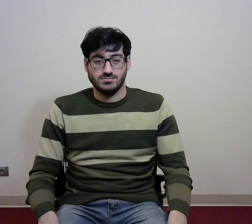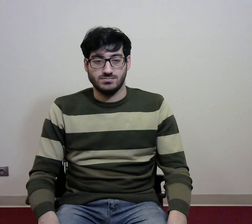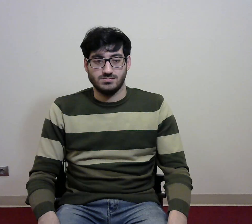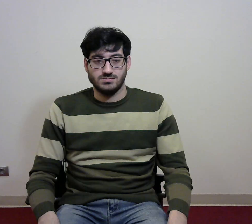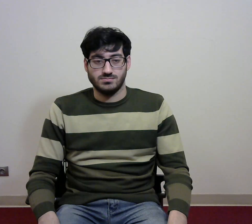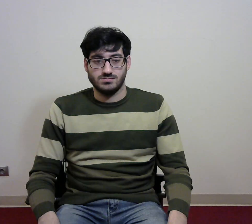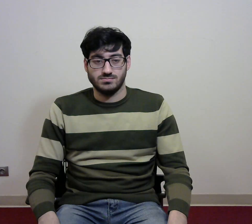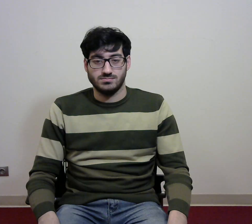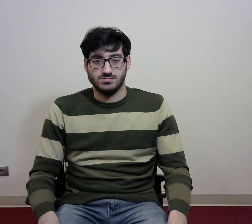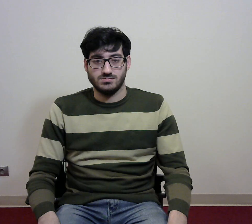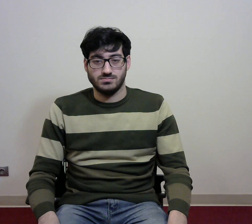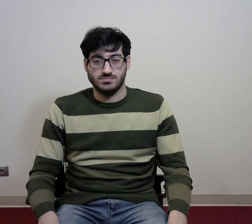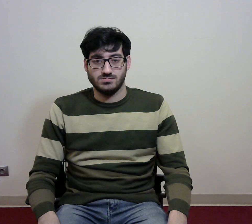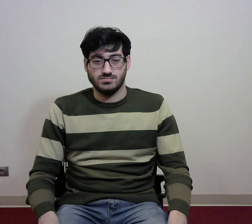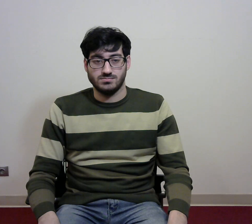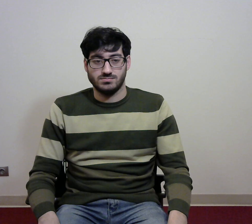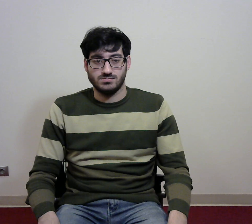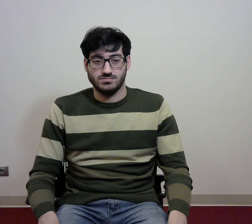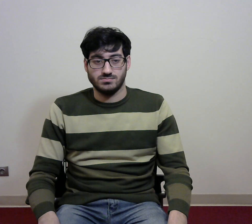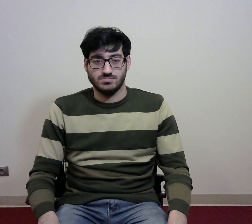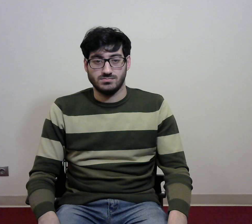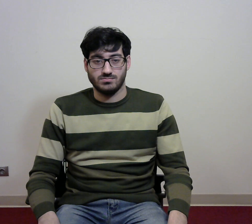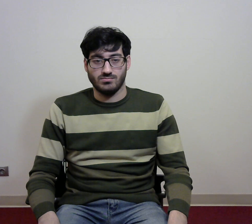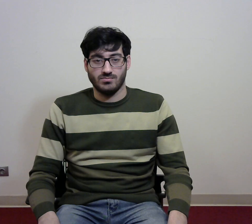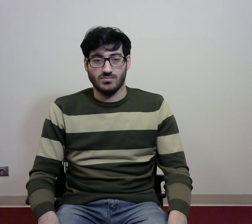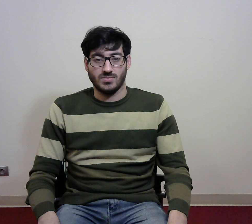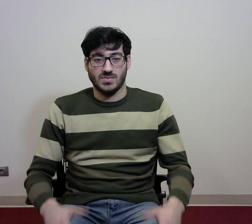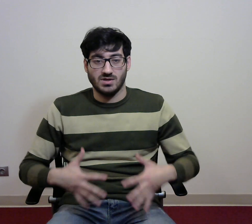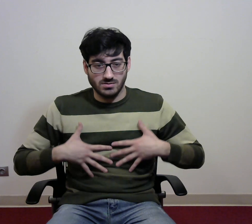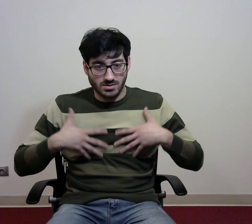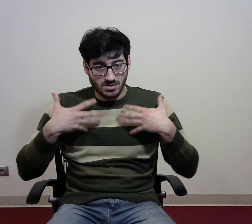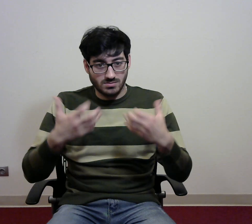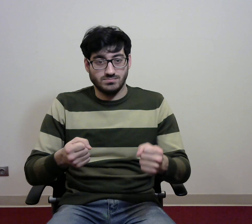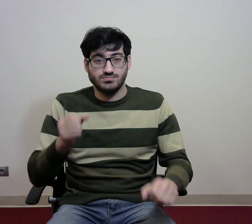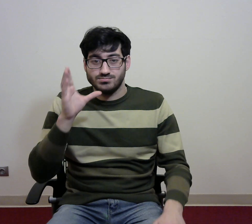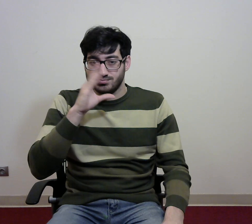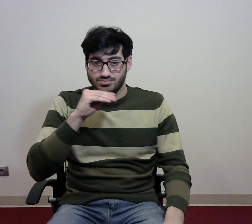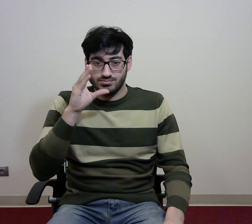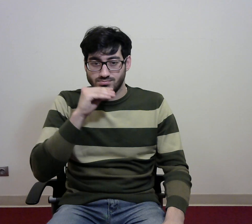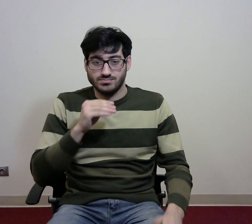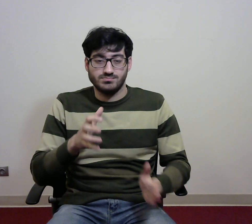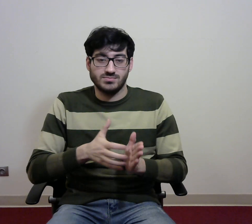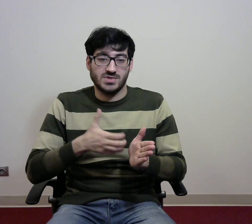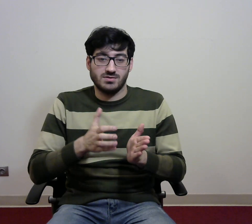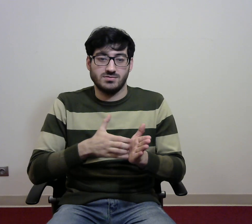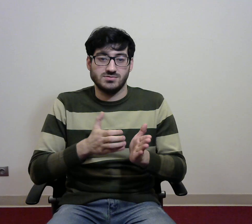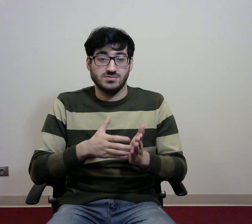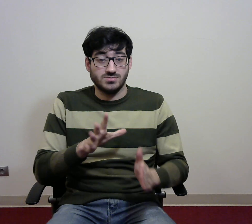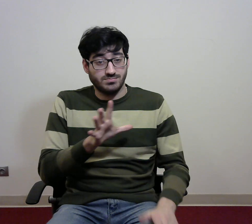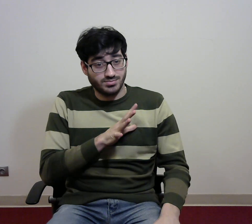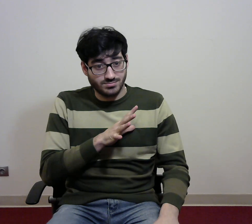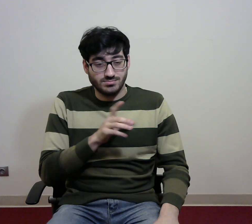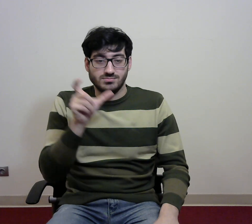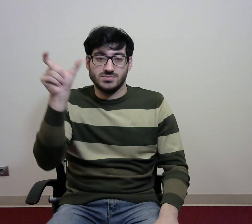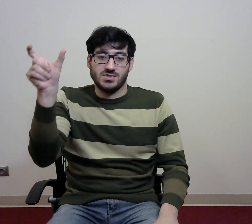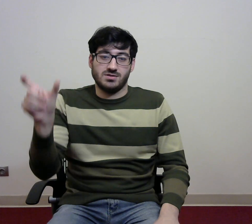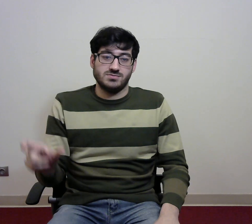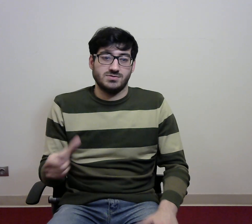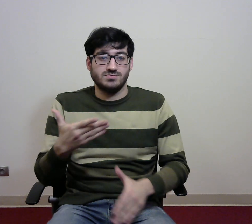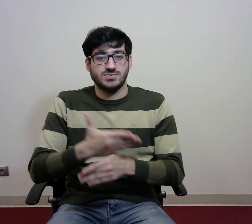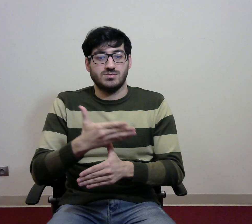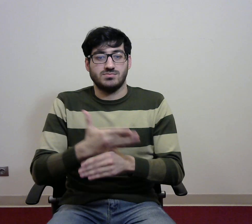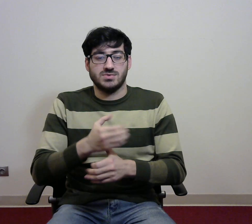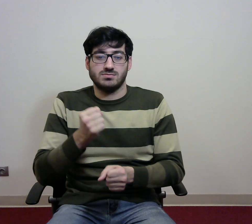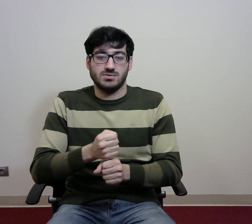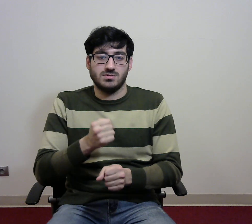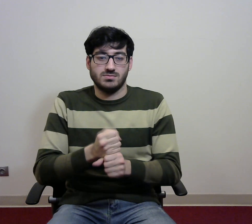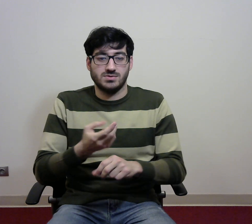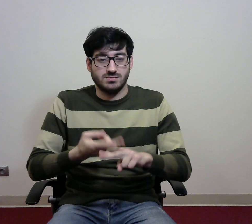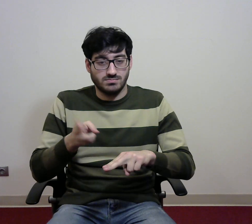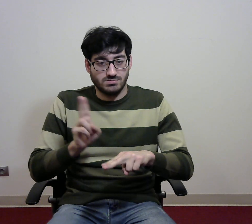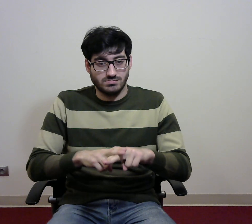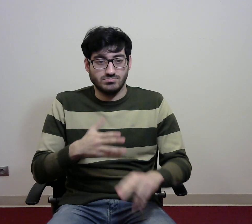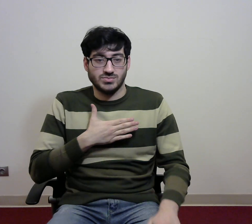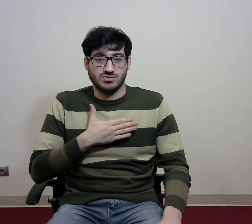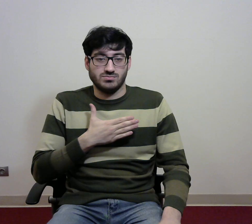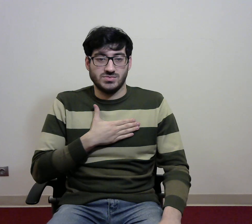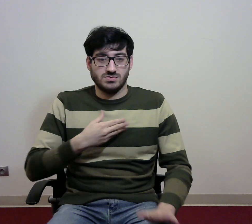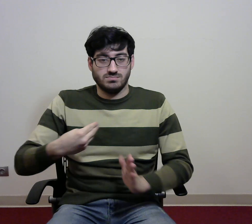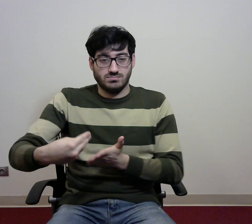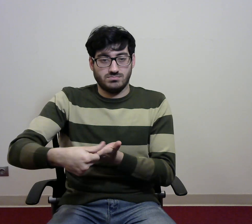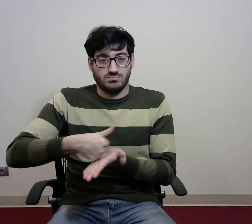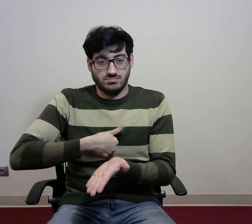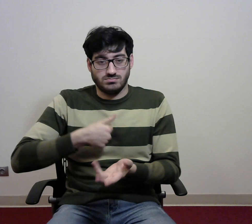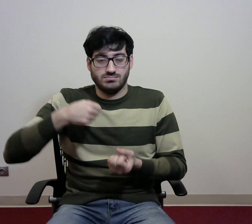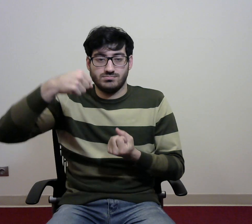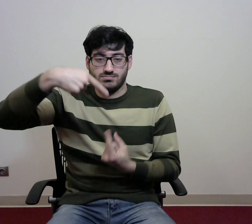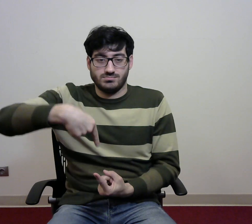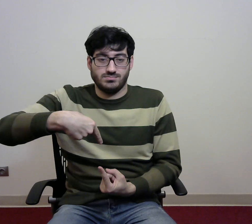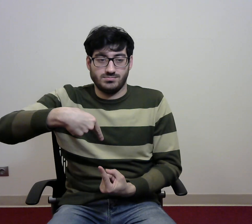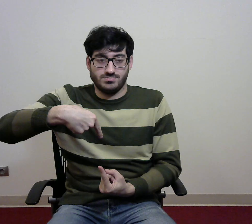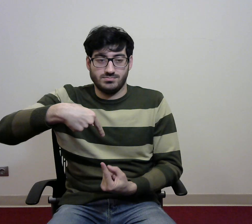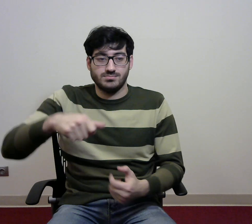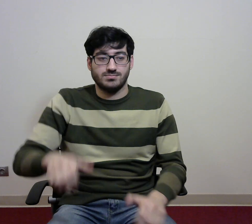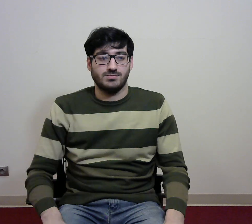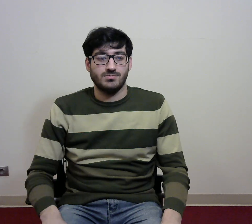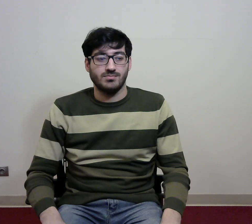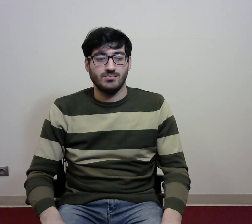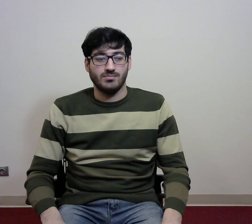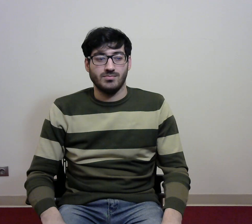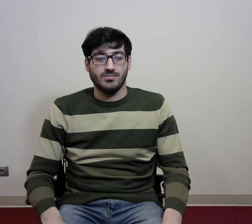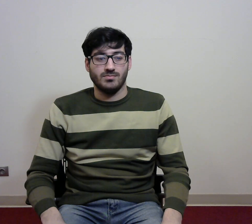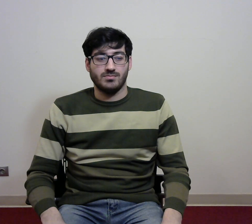Sağlamlıq imkanı məhdud olan şəxsə kömək etdiyimə görə mənə ödəniş düşürmü?